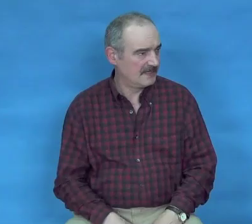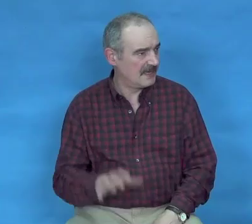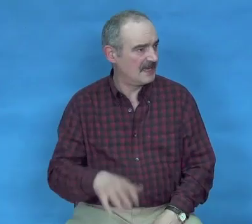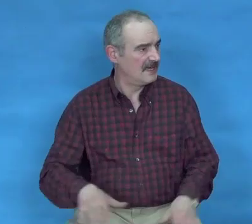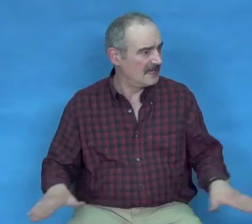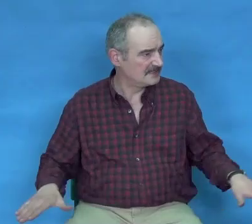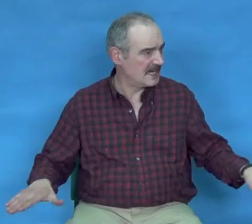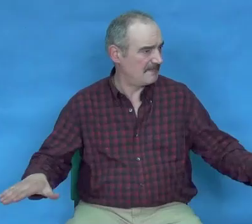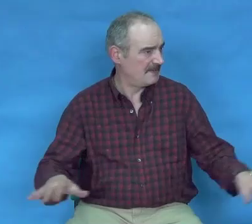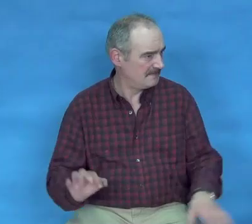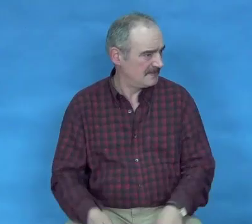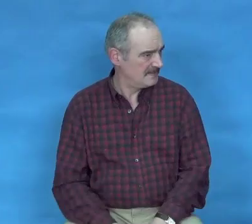Dotyczy samolotów, dobrze?